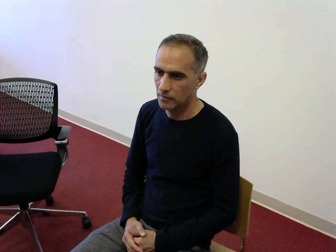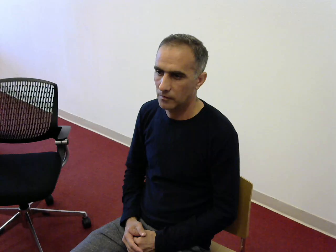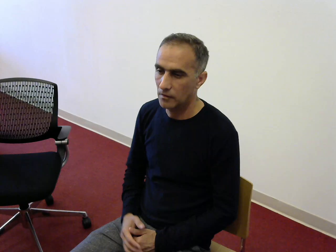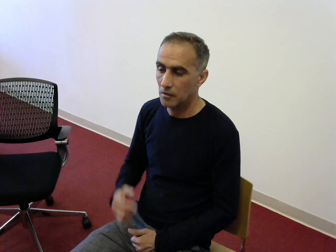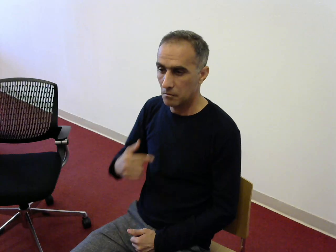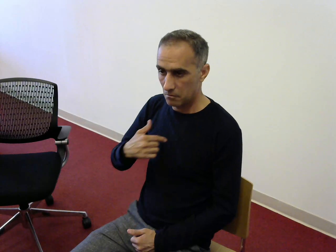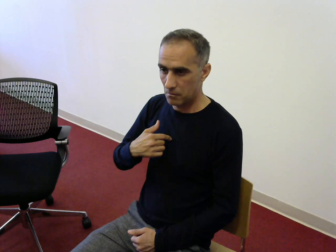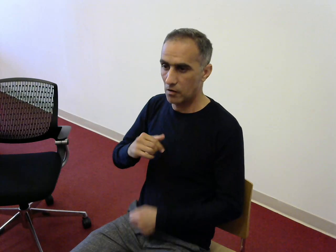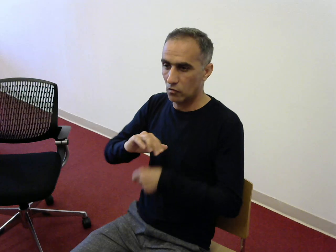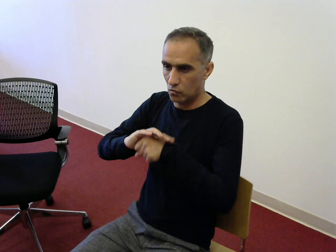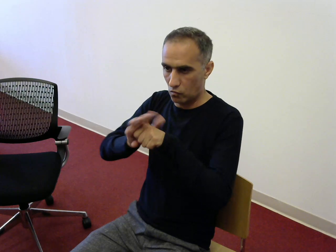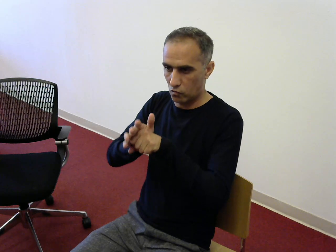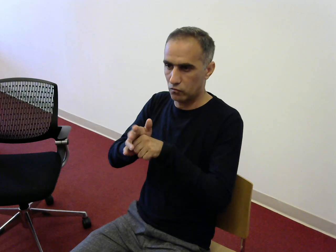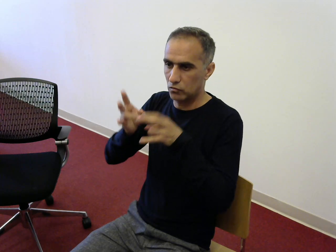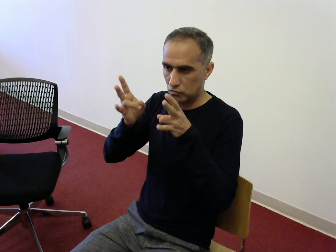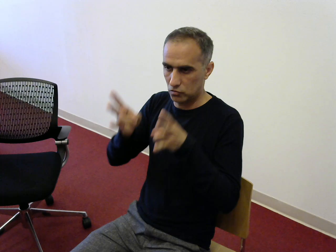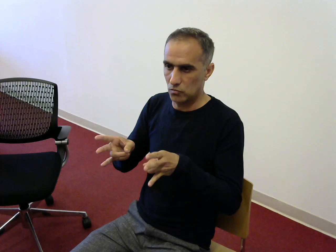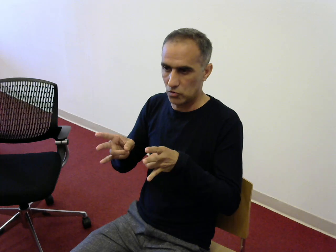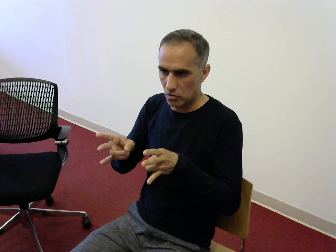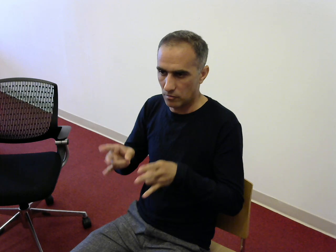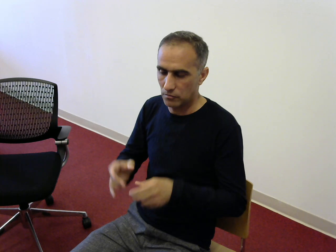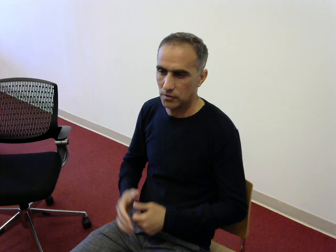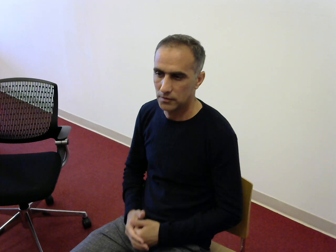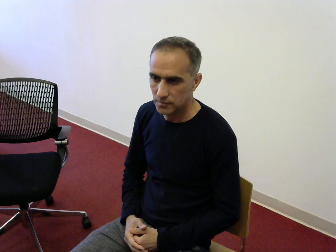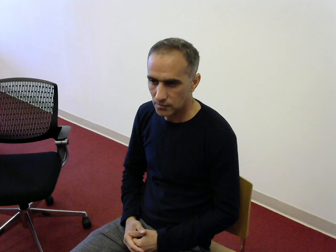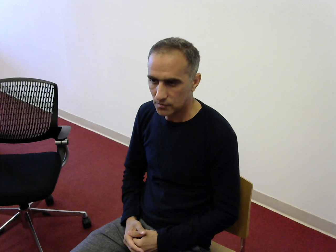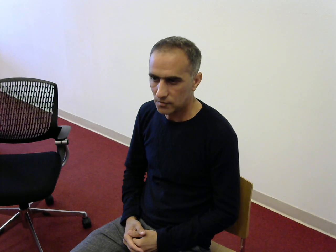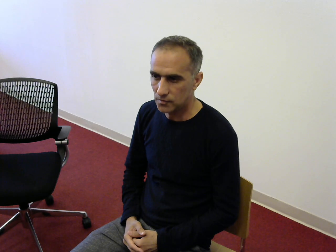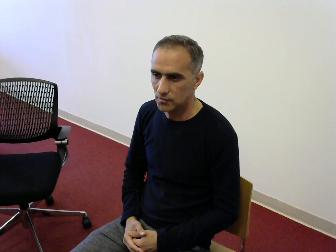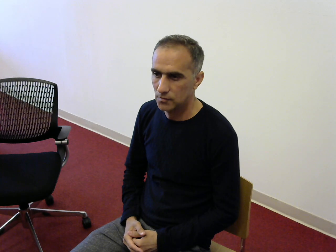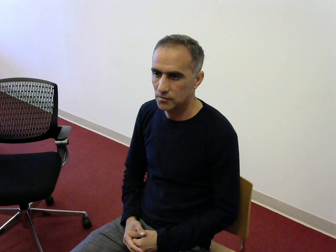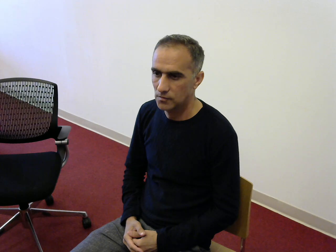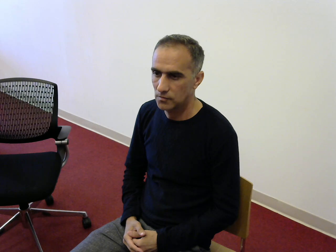Mən Covid-ə tutulmuşam